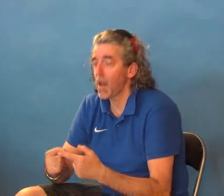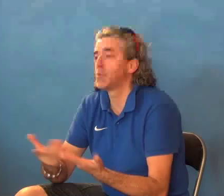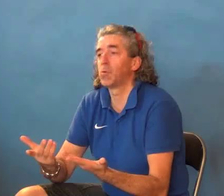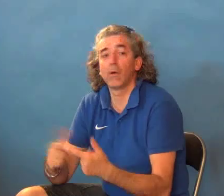Nie pasuje.